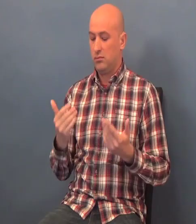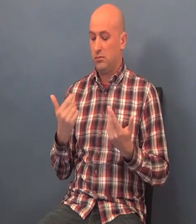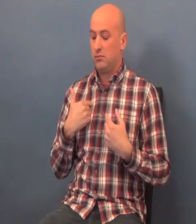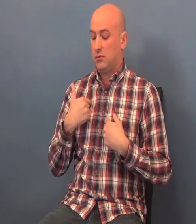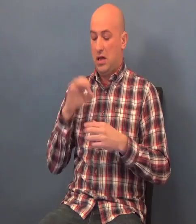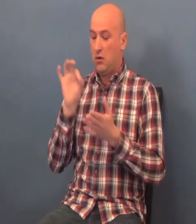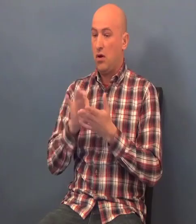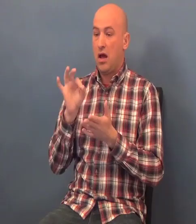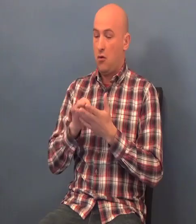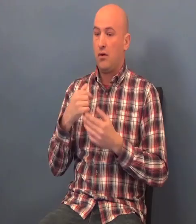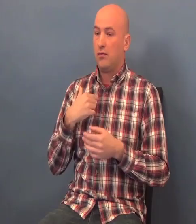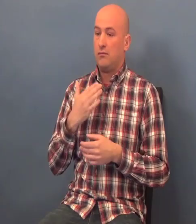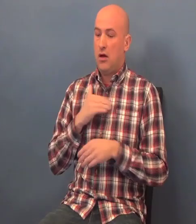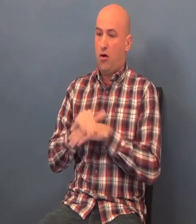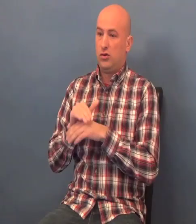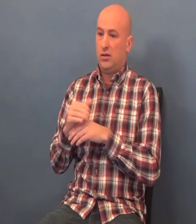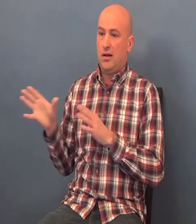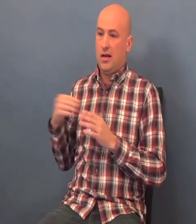Akurat jestem z koleżanką.